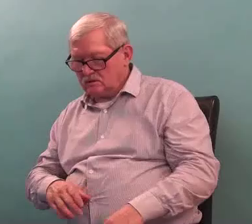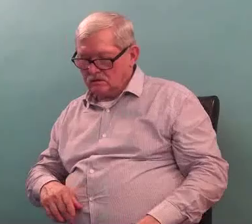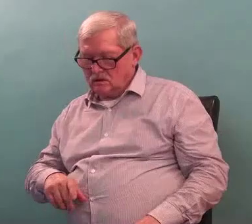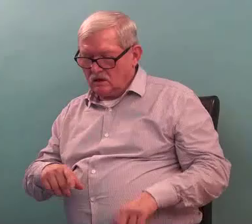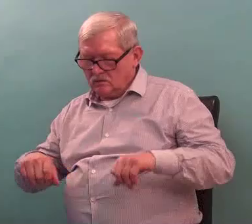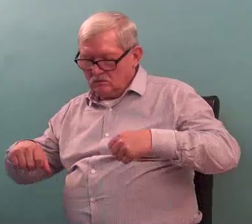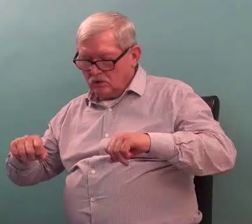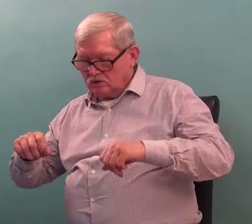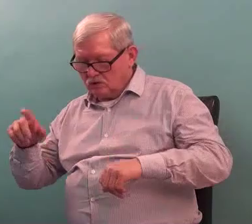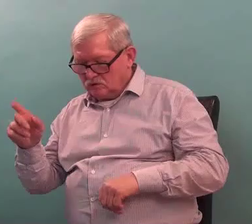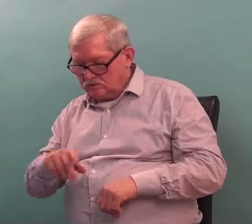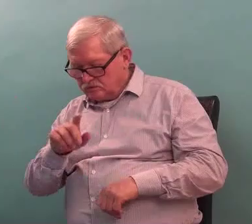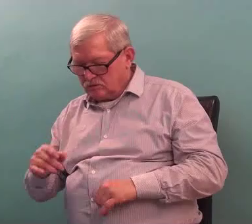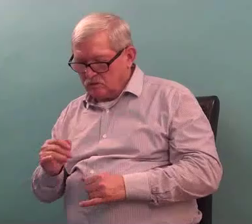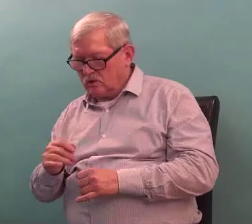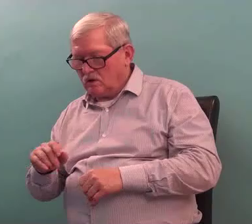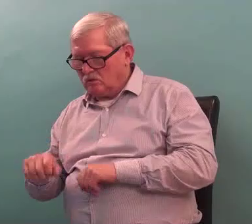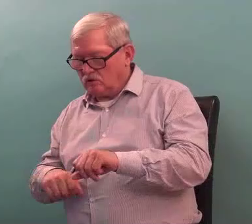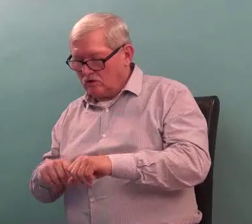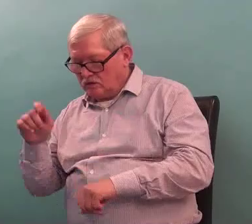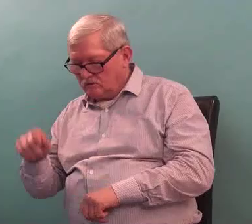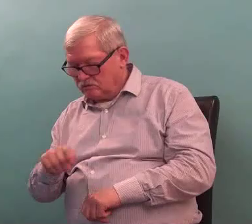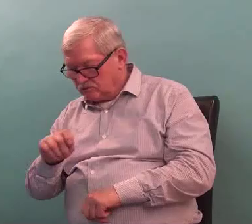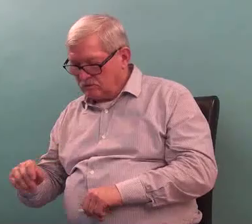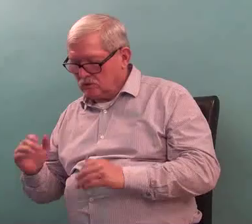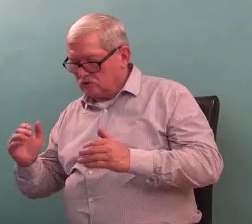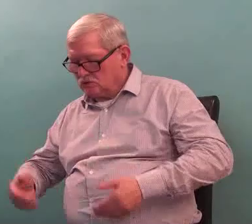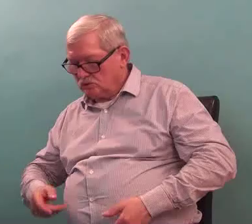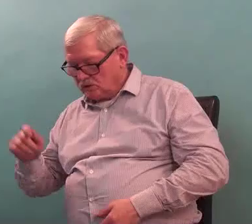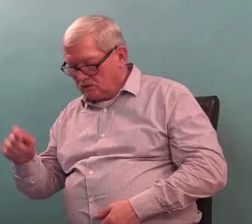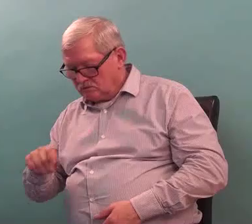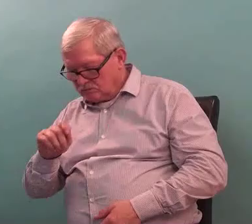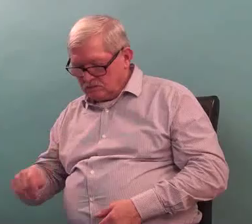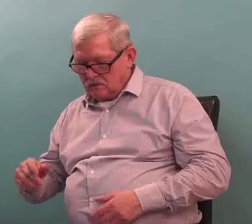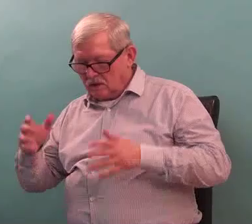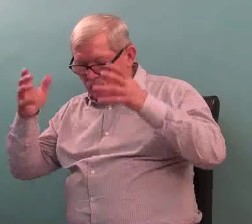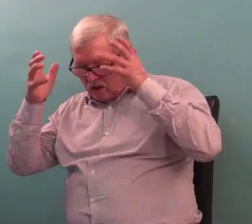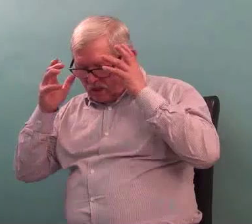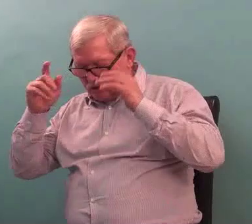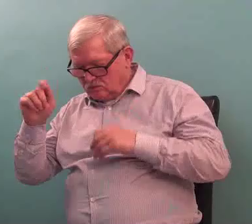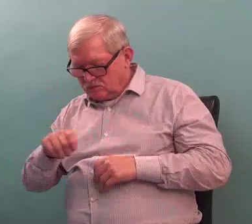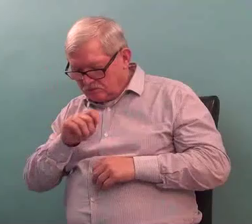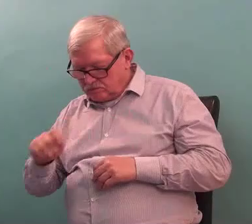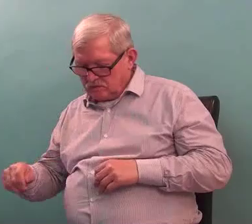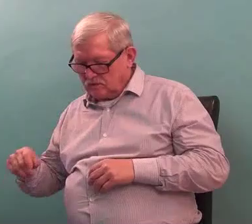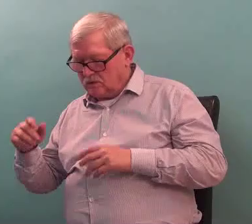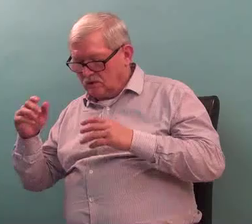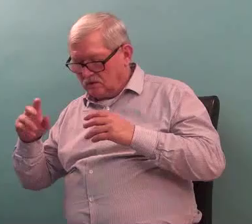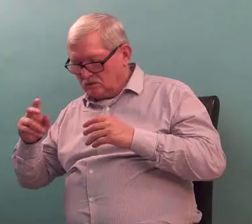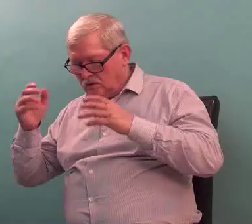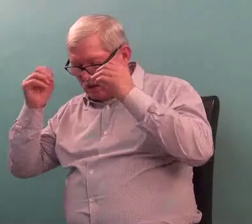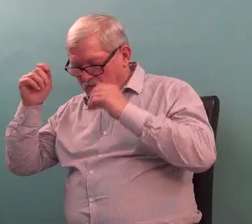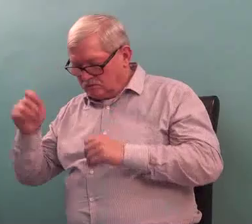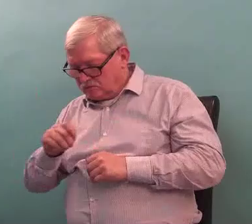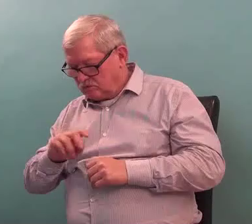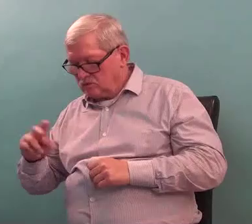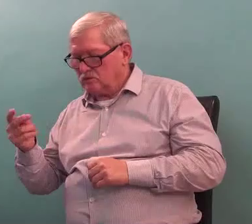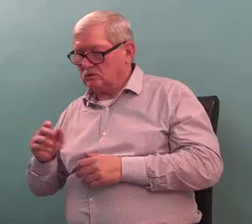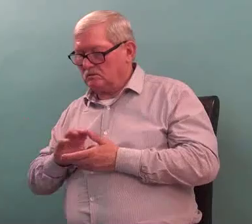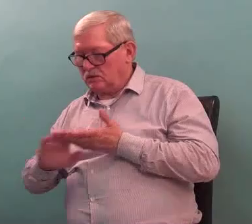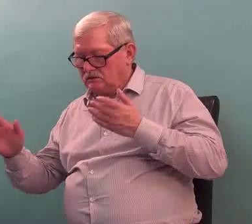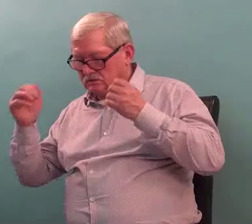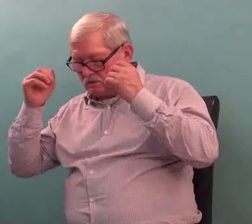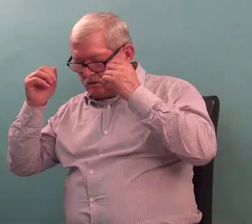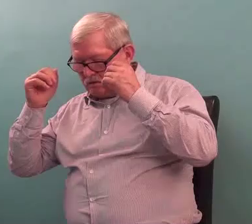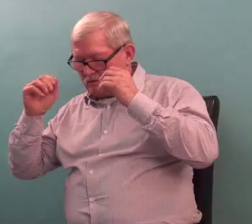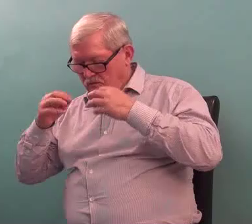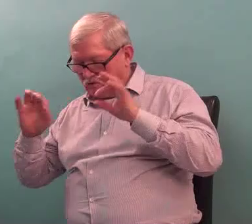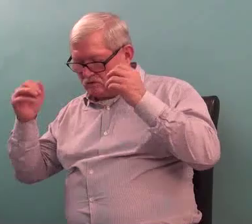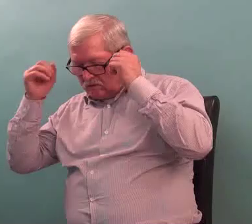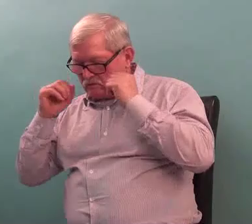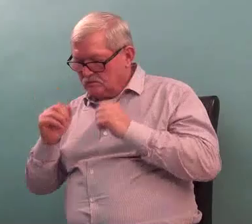Przekreślone są: motor, motorower, skuter i kask, a w drugim rzędzie przekreślony jest też kask, na trzecim jest kask nie przekreślony, czyli wolno.